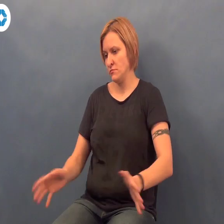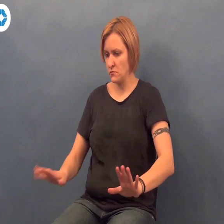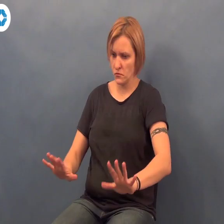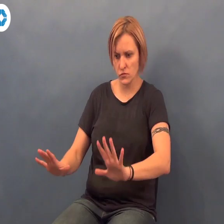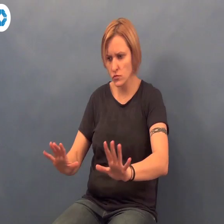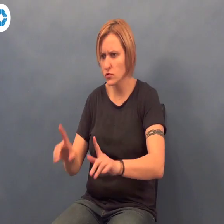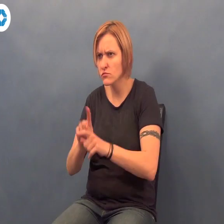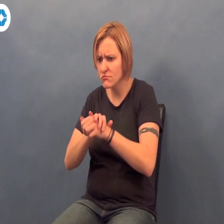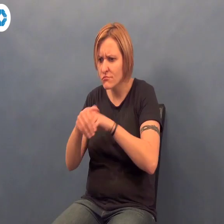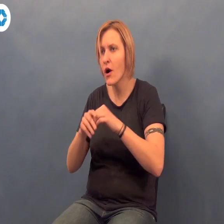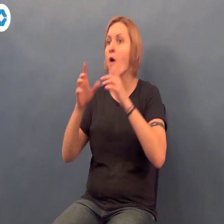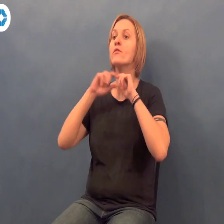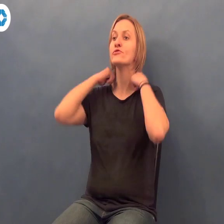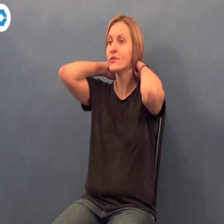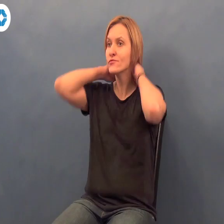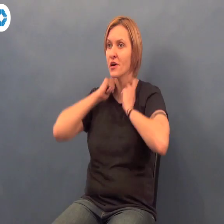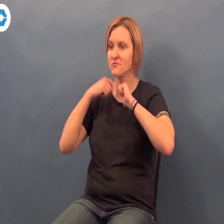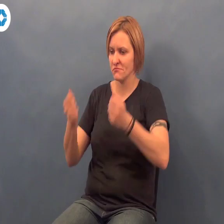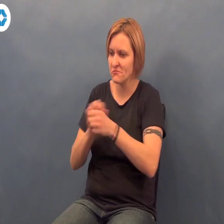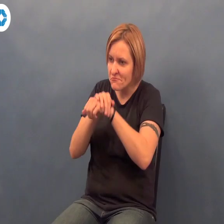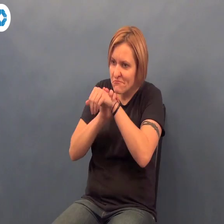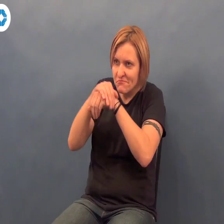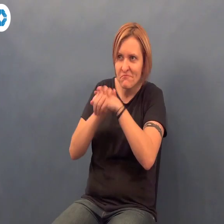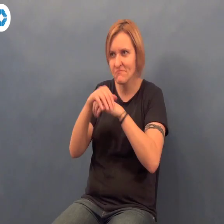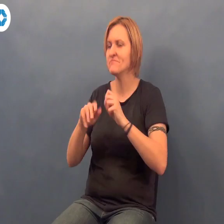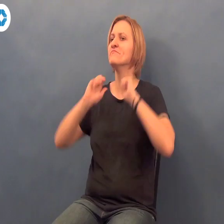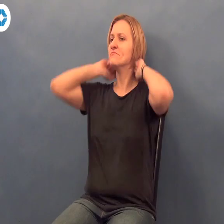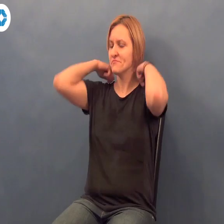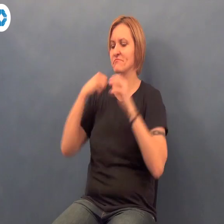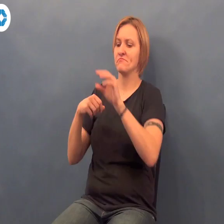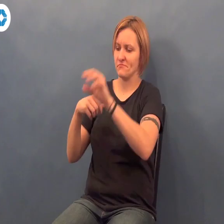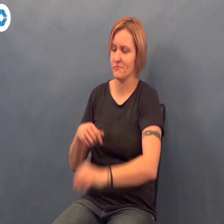Owoce leżą równo, są gładkie. Mężczyzna bierze gruszkę, zdejmuje chusteczkę z szyi, wyciera owoc, zakłada chusteczkę na szyję, odkłada owoc.